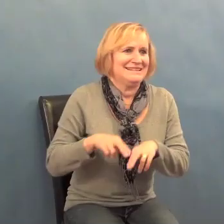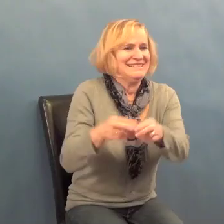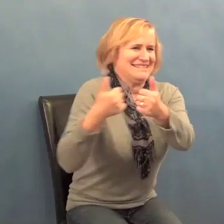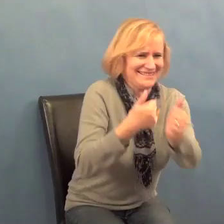A on go odgania.